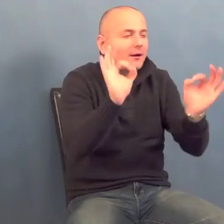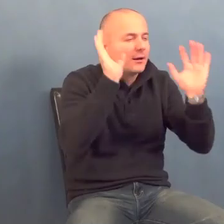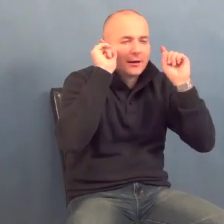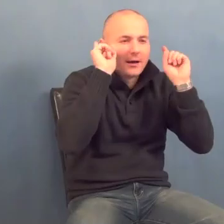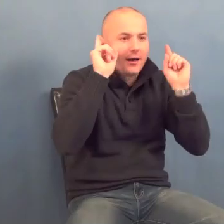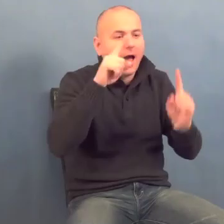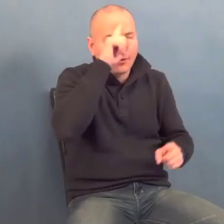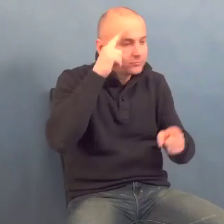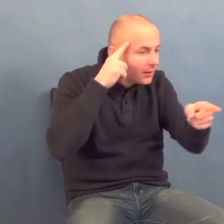Taka historyczna i trzeba uważać.